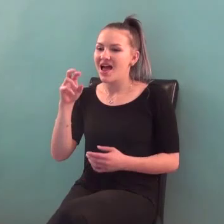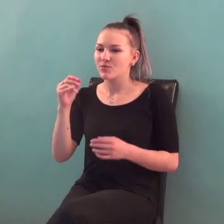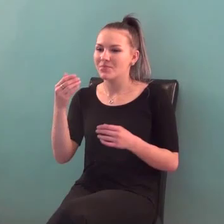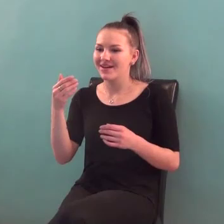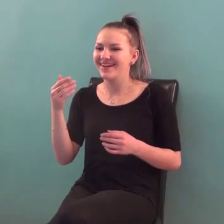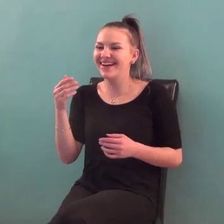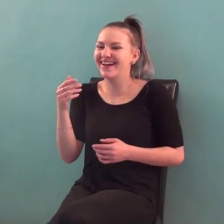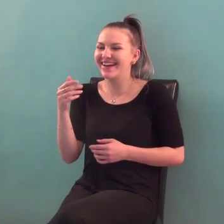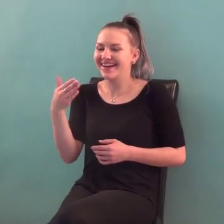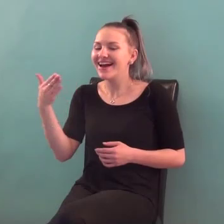akwarium.